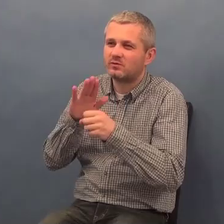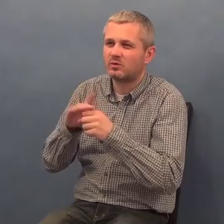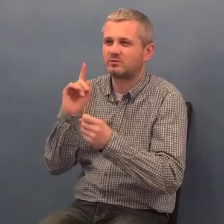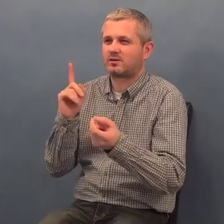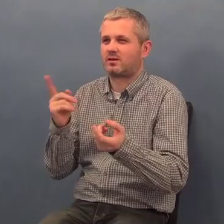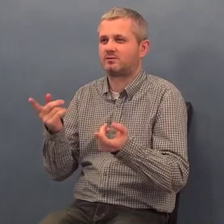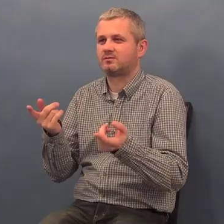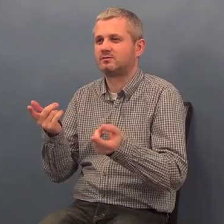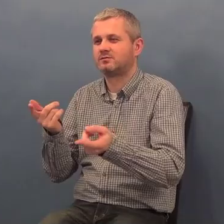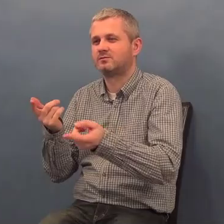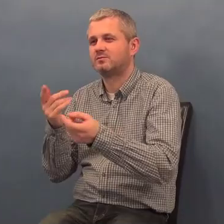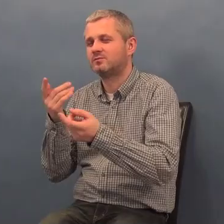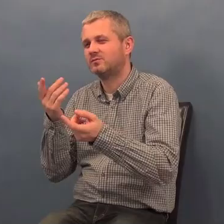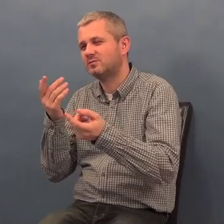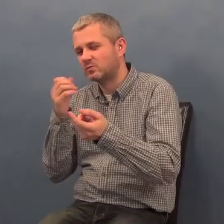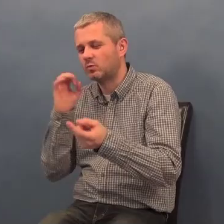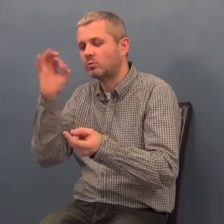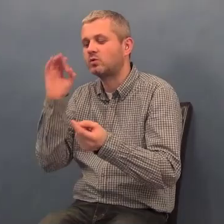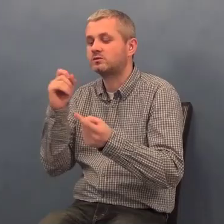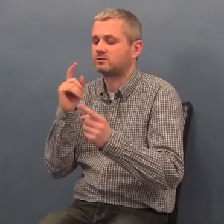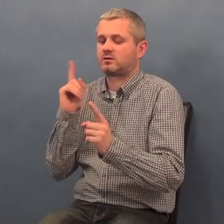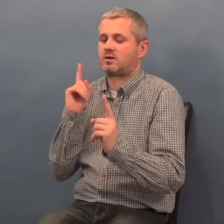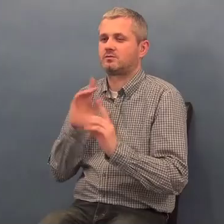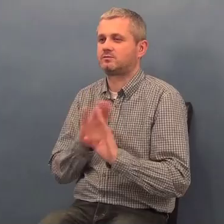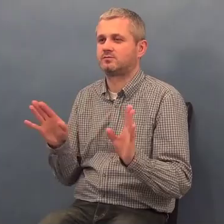Zakaz napojów z procentami.